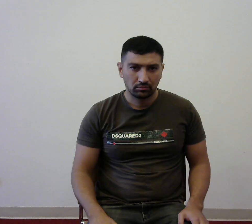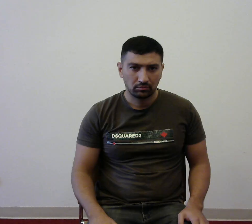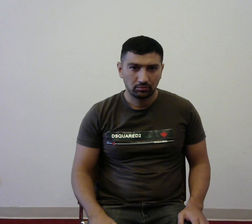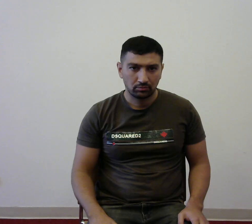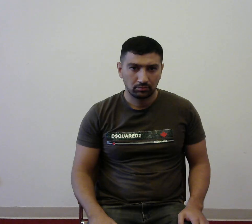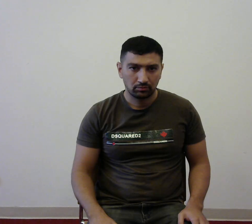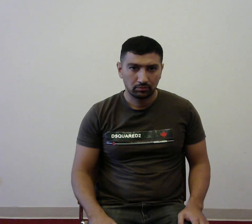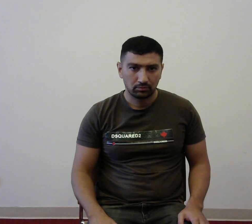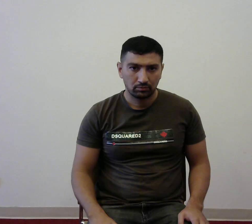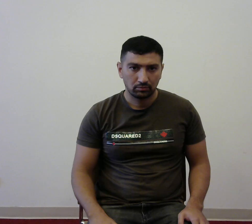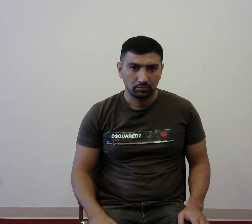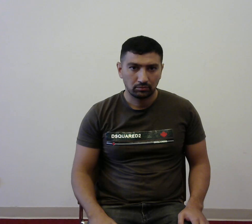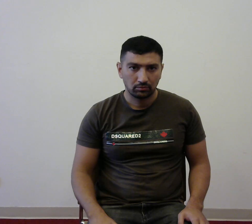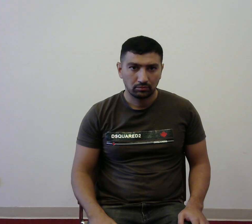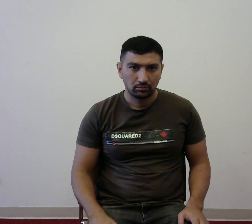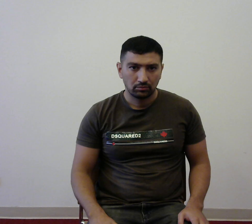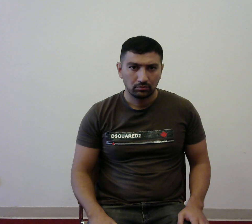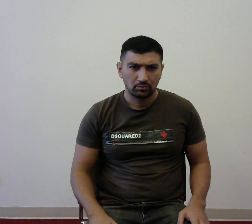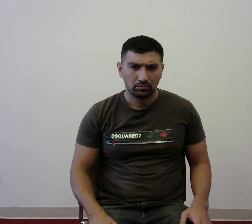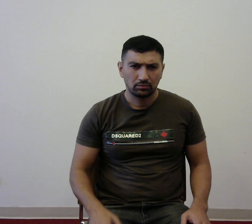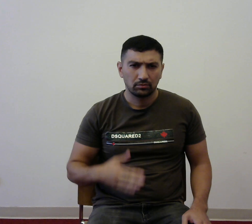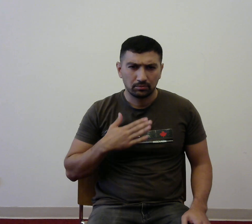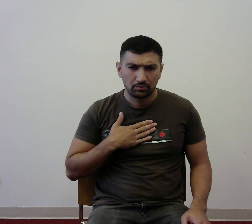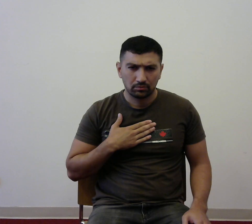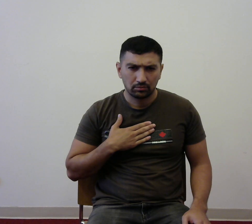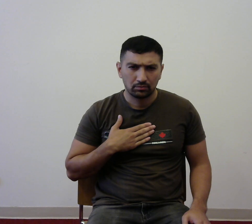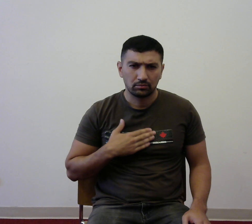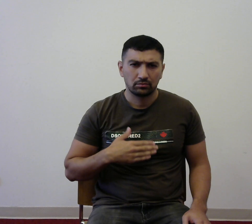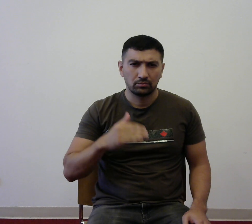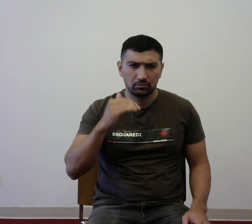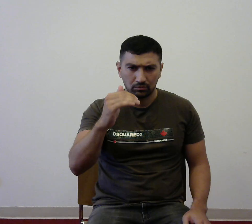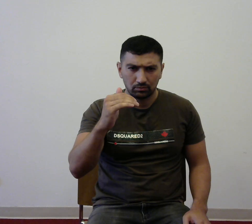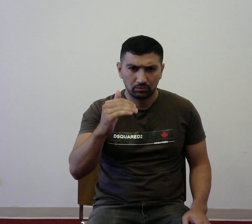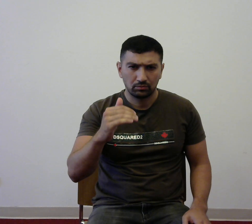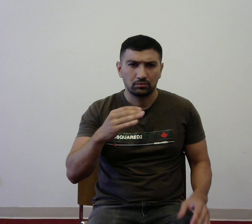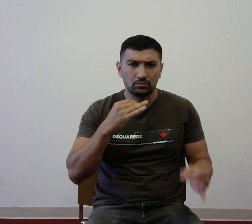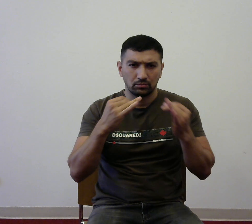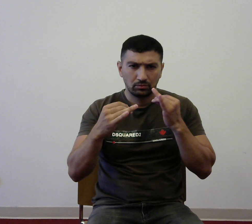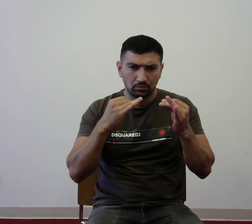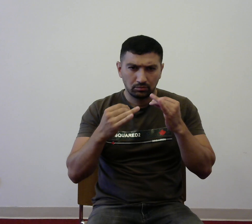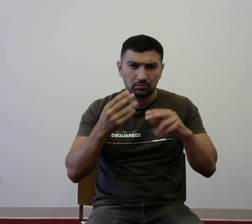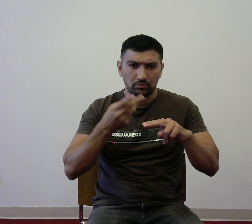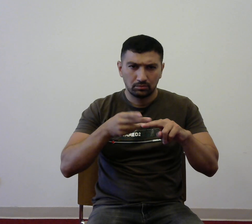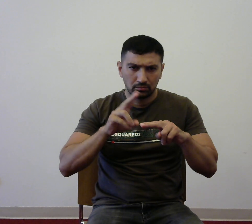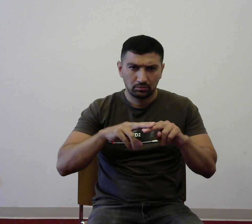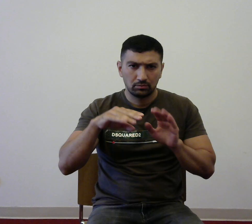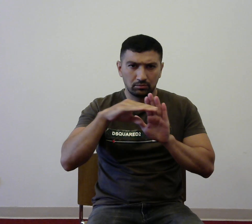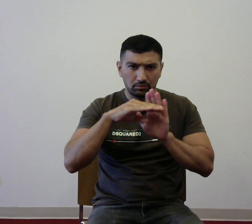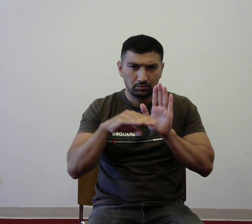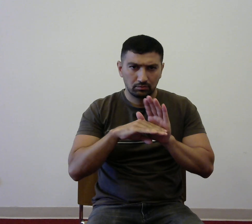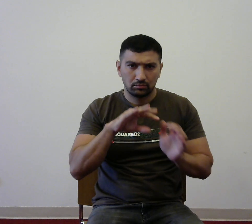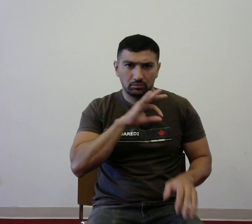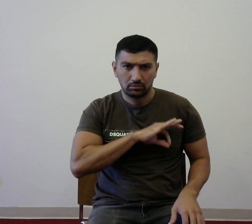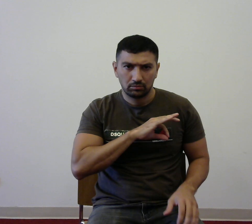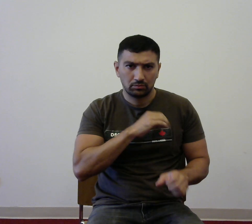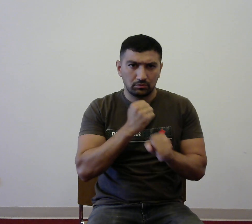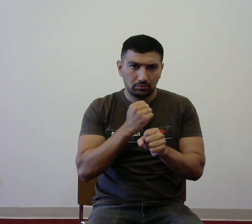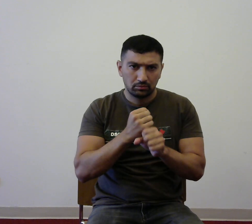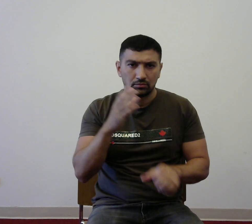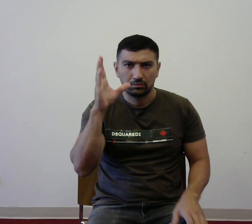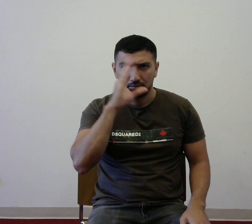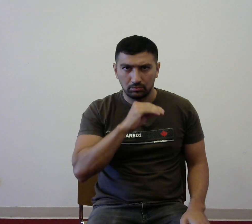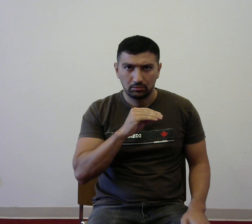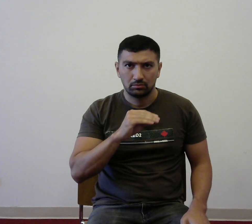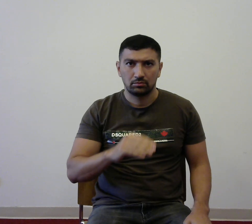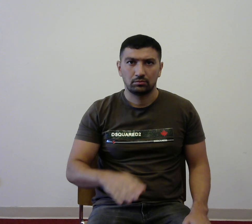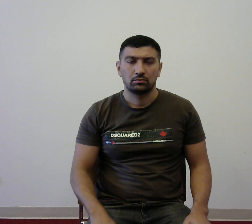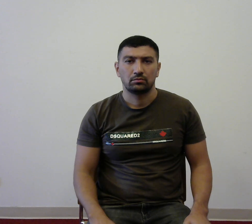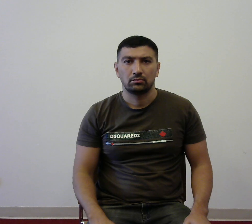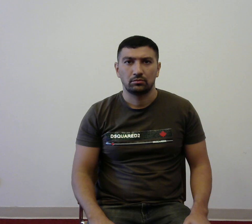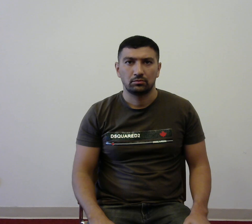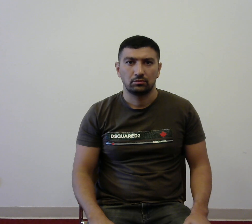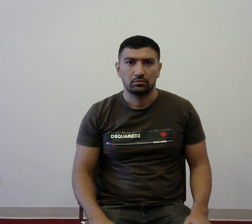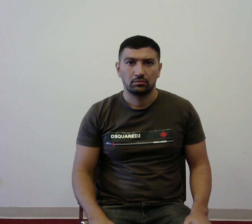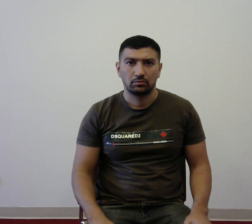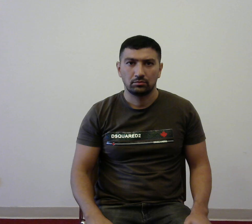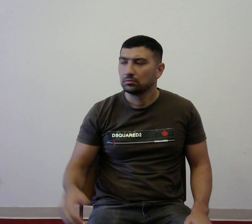Mən sizinlə danışmaq üçün proqramdan istifadə edə bilərəm